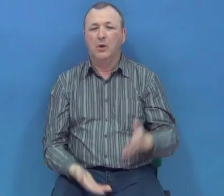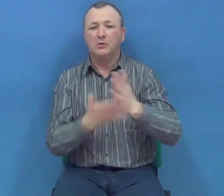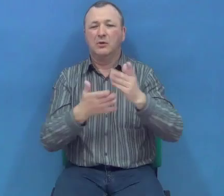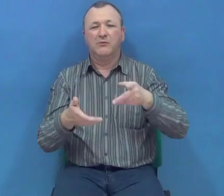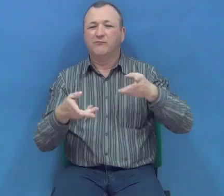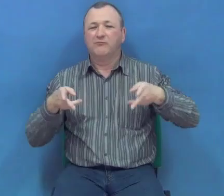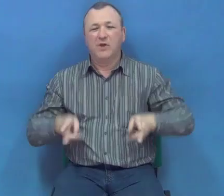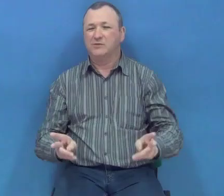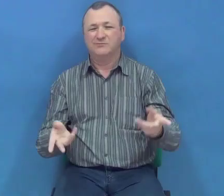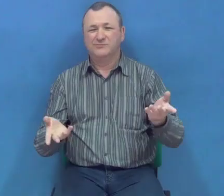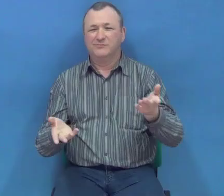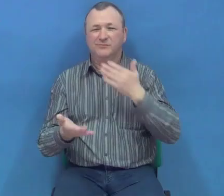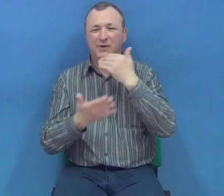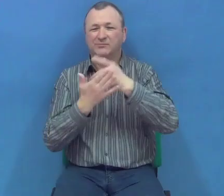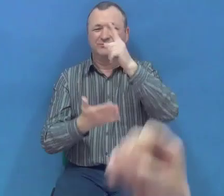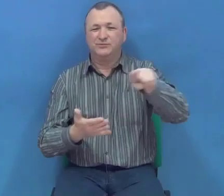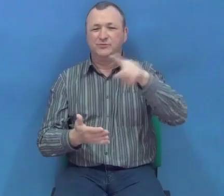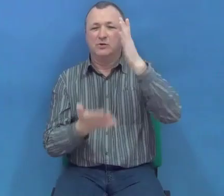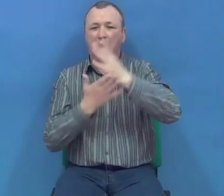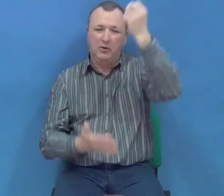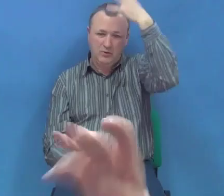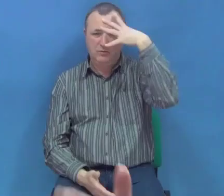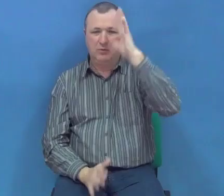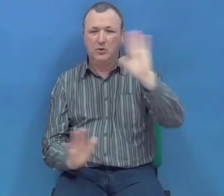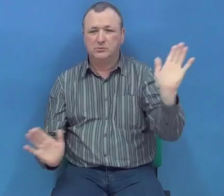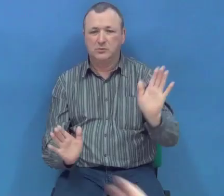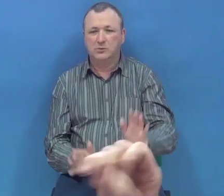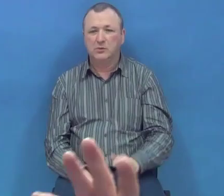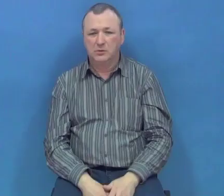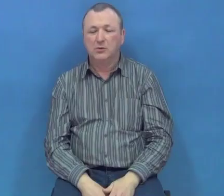Wanny nie ma, jest skreślona, tylko pod prysznic i już.